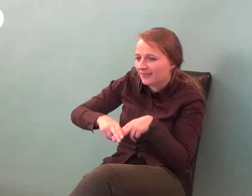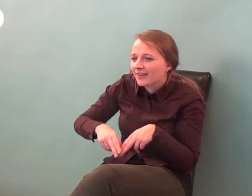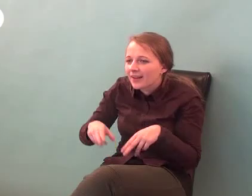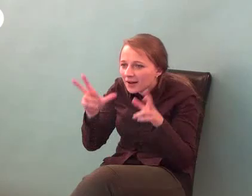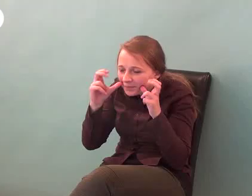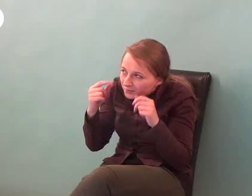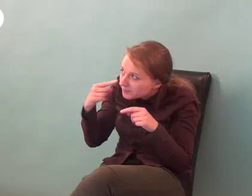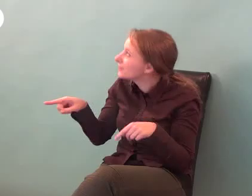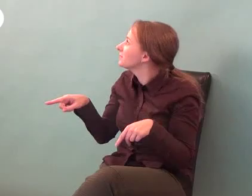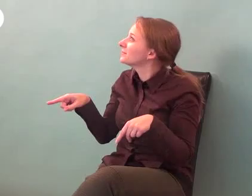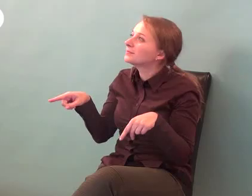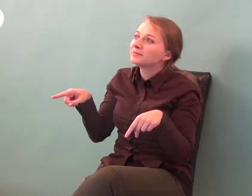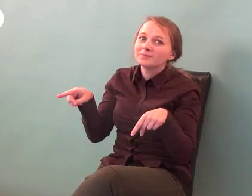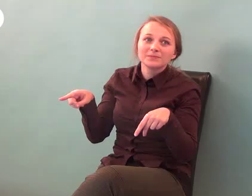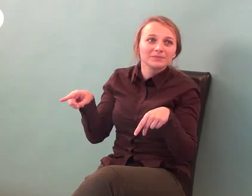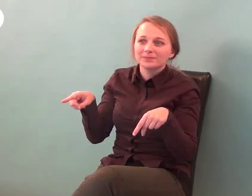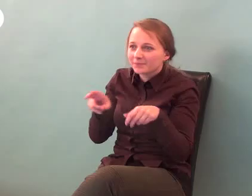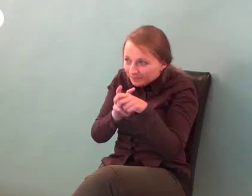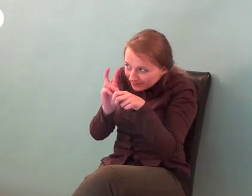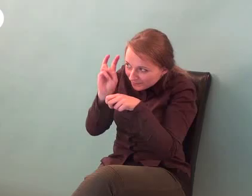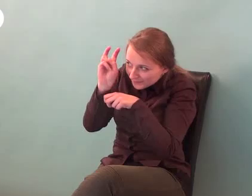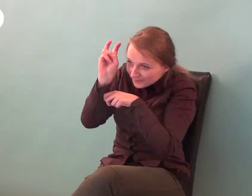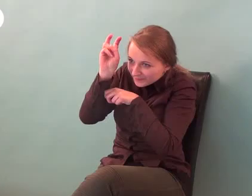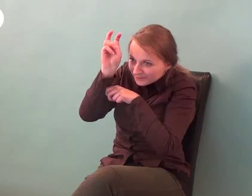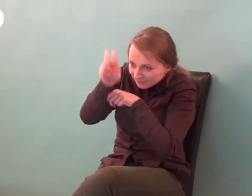Żaba rozgląda się dokoła i powoli wychodzi ze słoja.